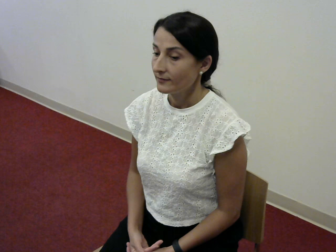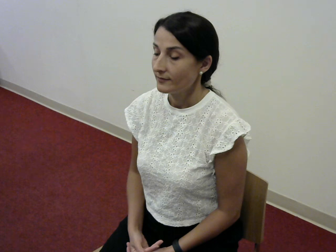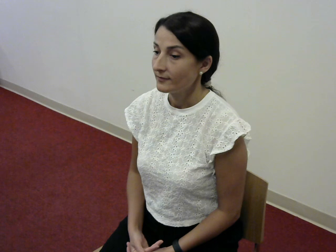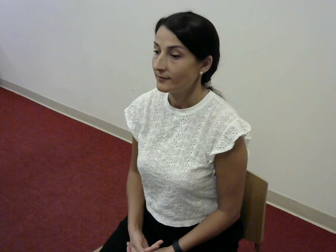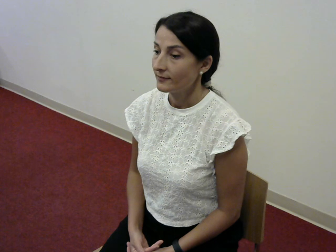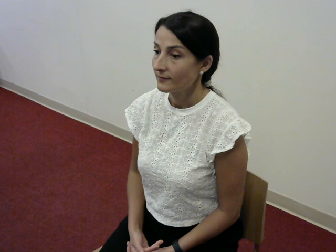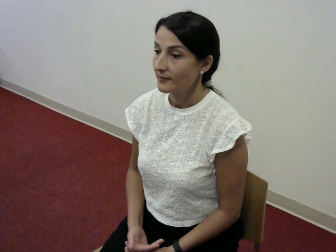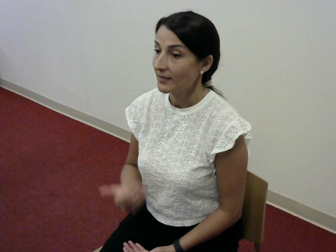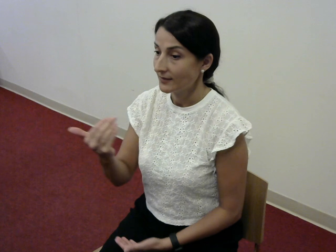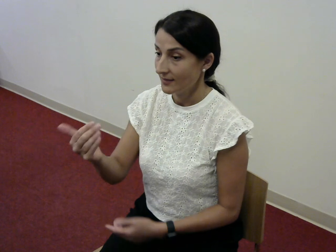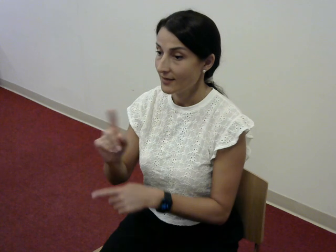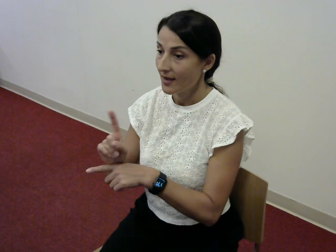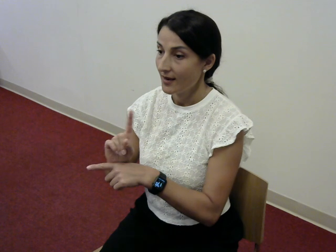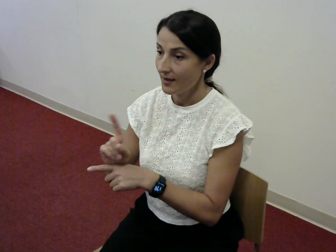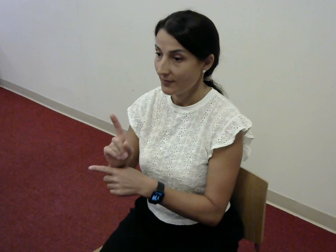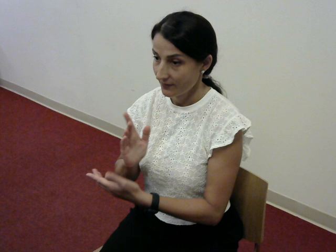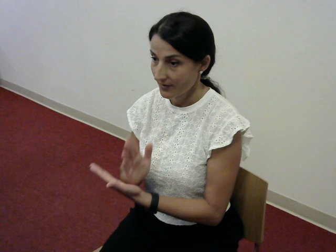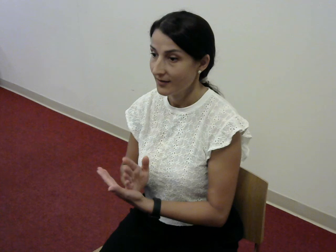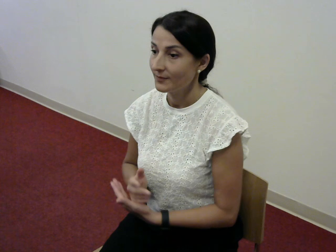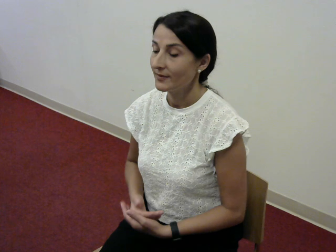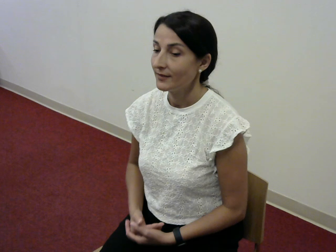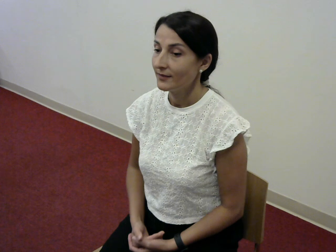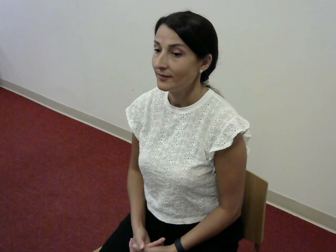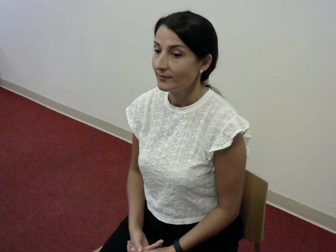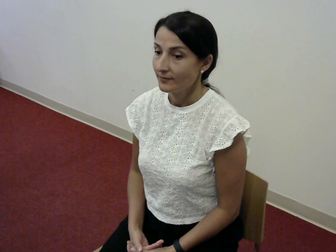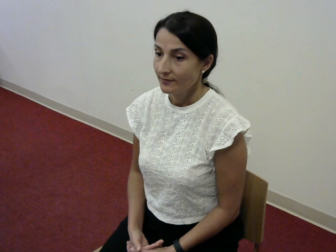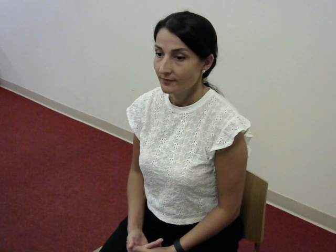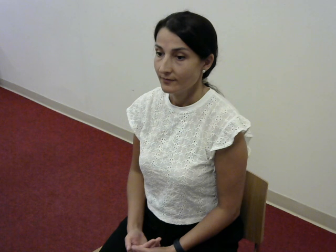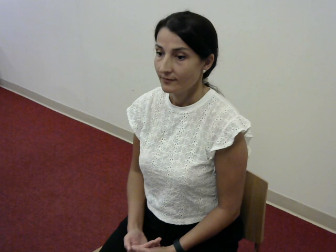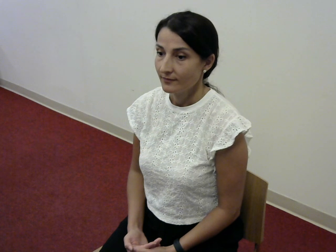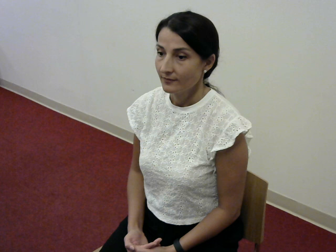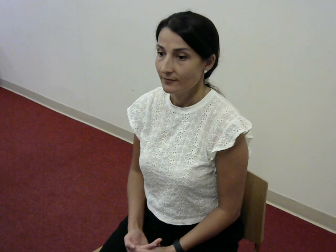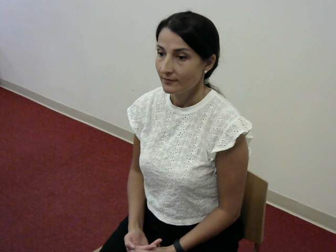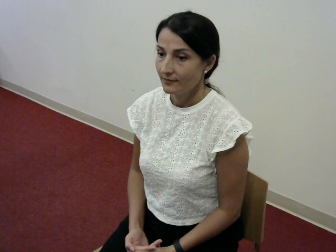Sizdə qələm varmı?